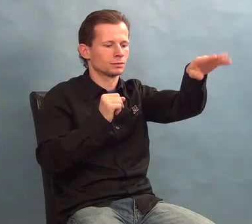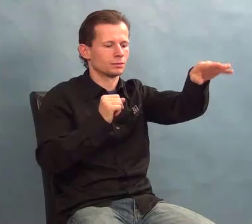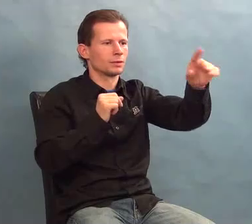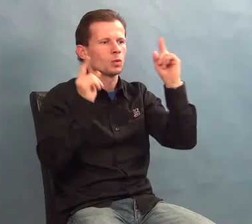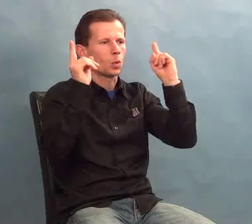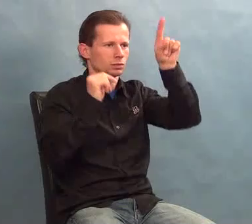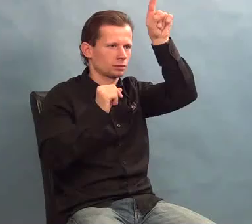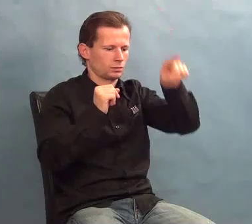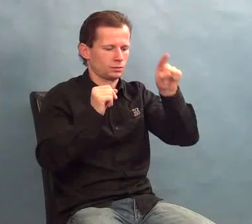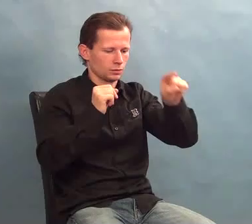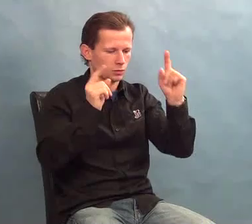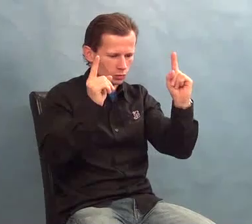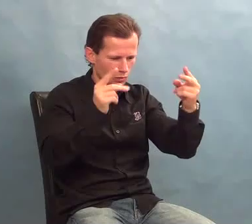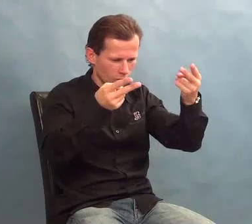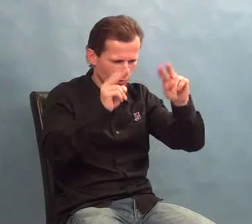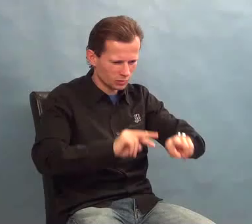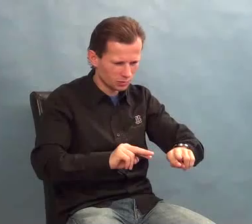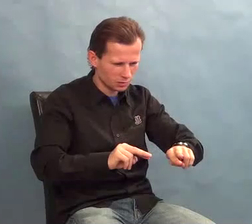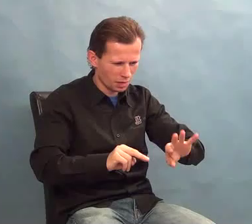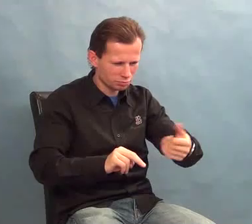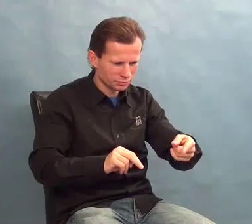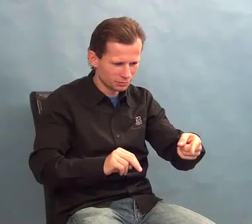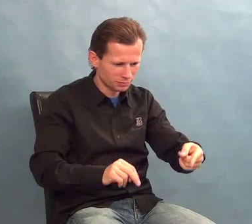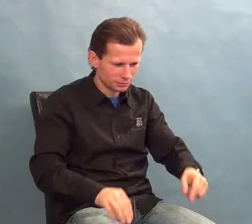Wykrzyknik oznacza, że należy uważać, a w następnym rzędzie jest coś dziwnego.